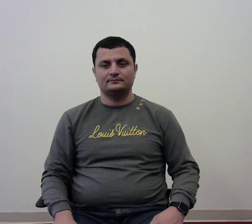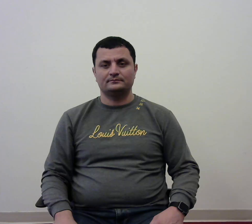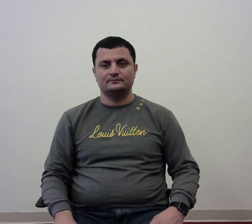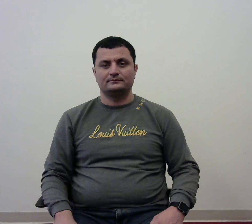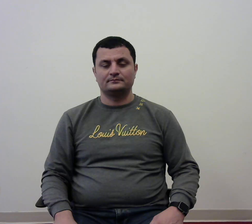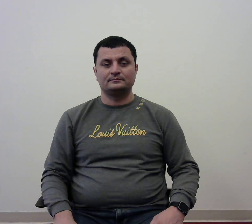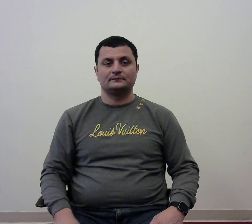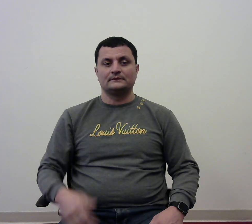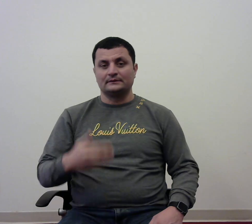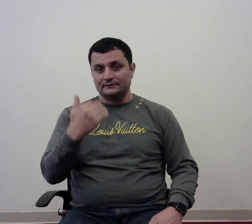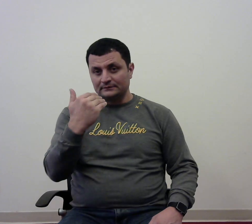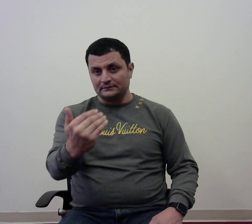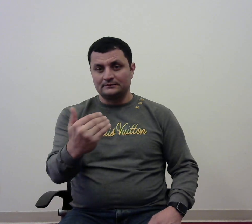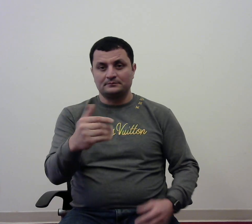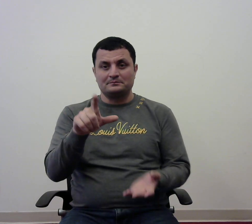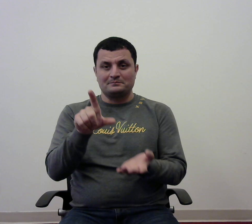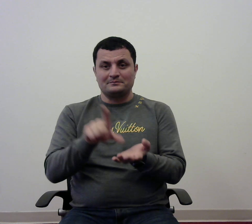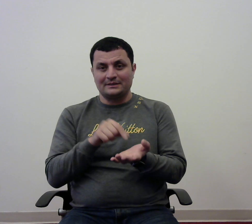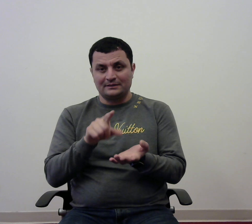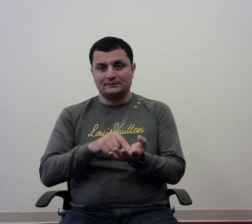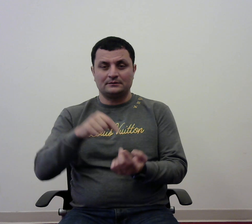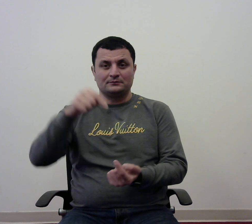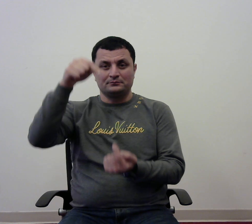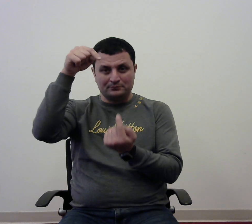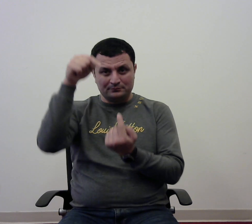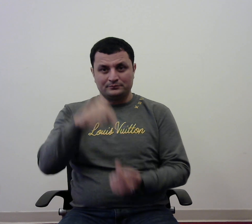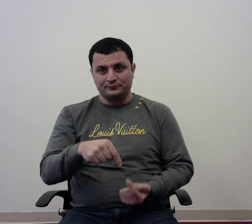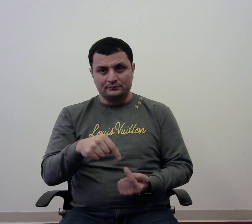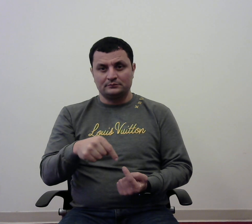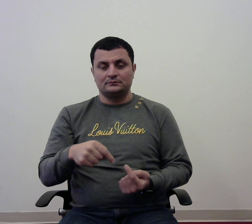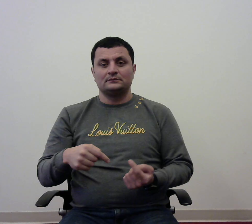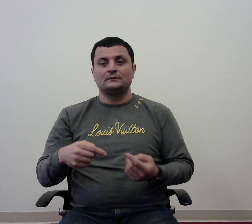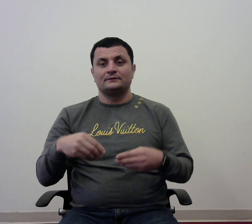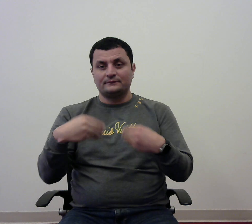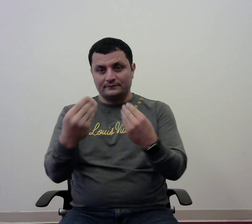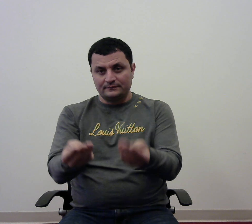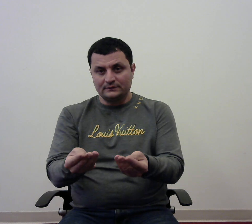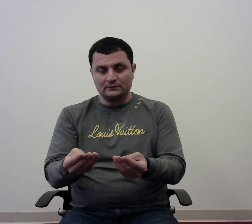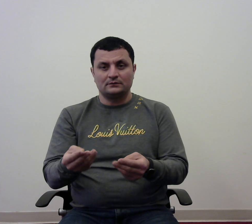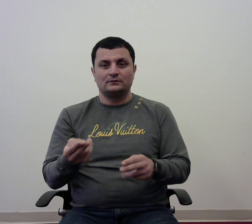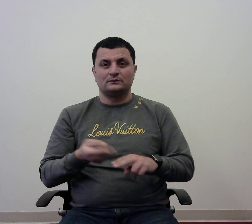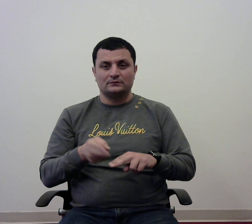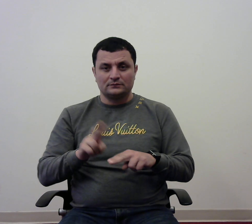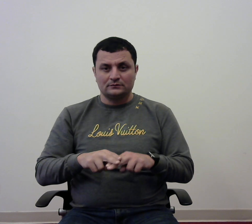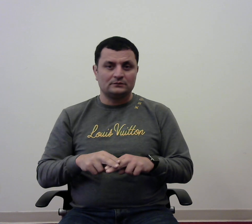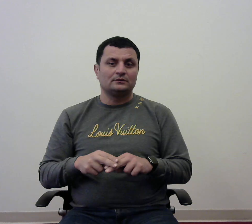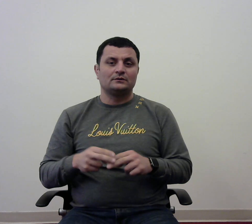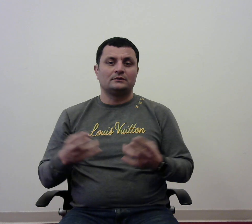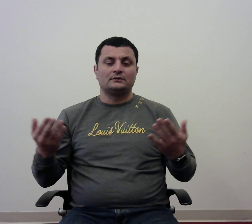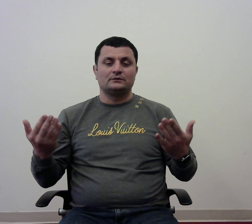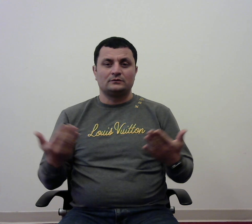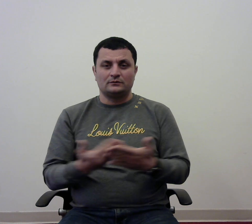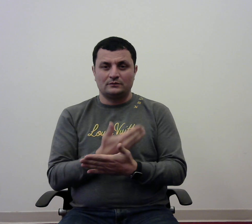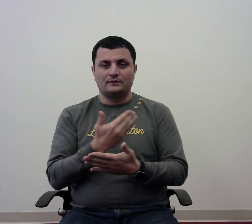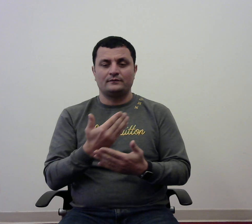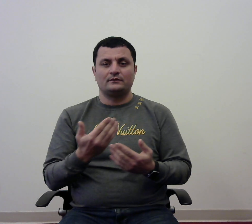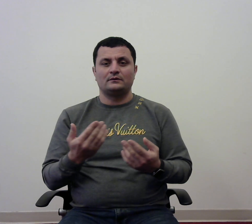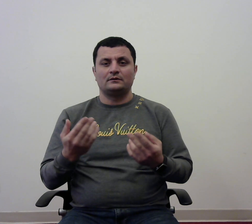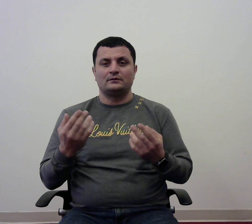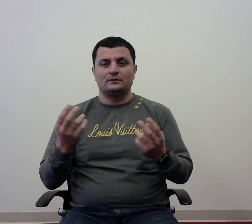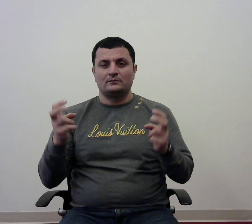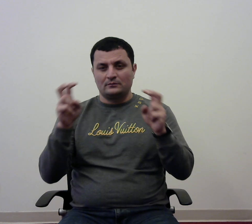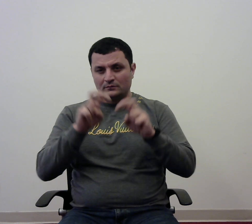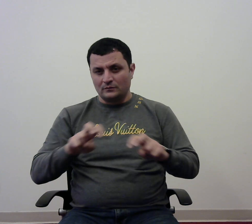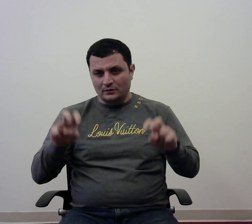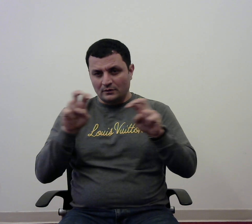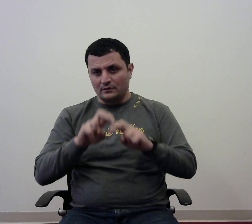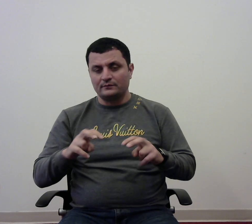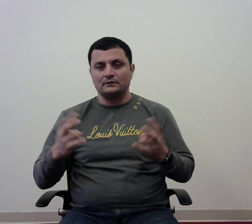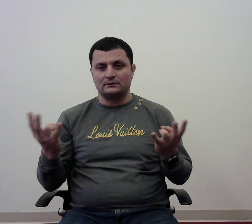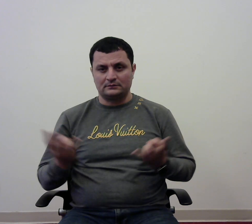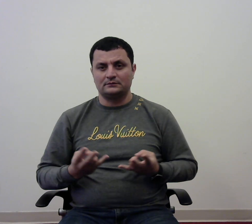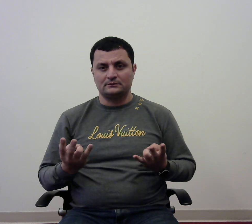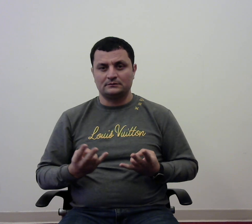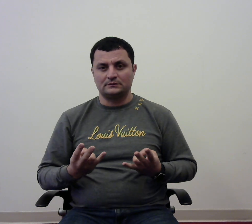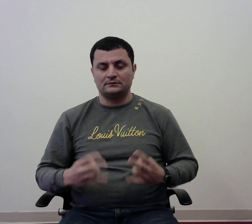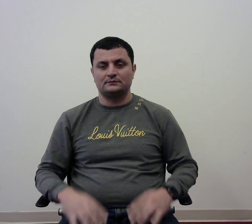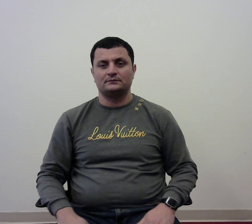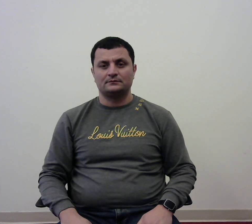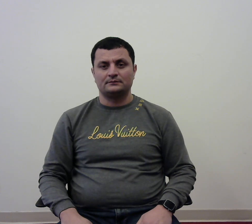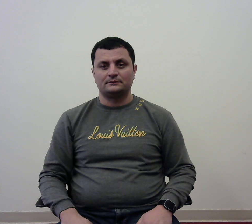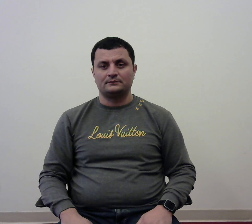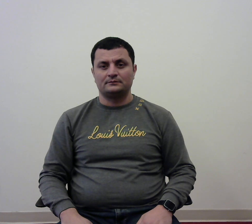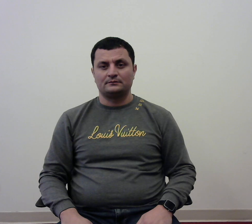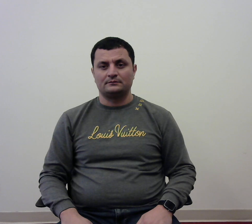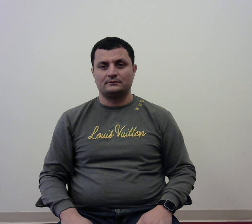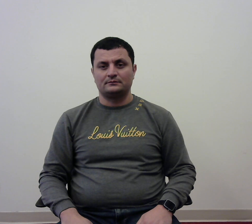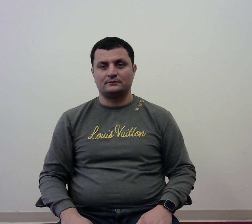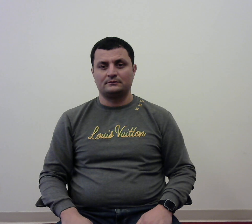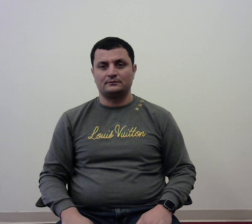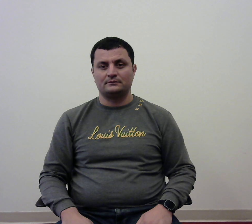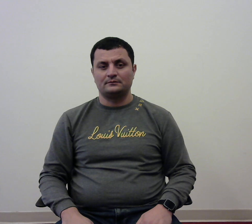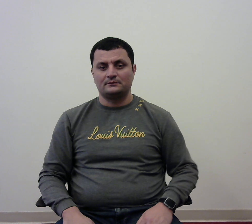Sizə pensiya təyin olunması üçün yenidən müayinə olunmalısınız